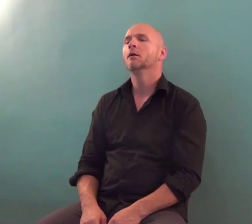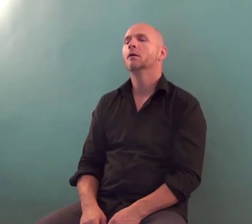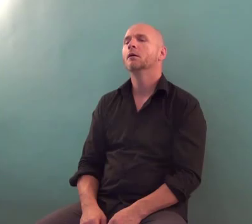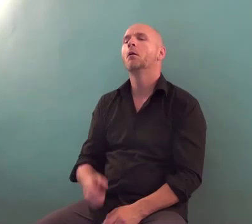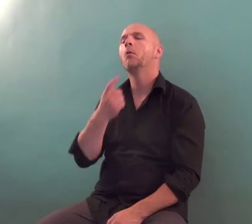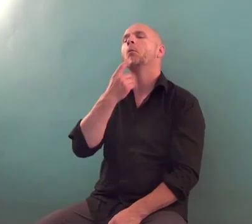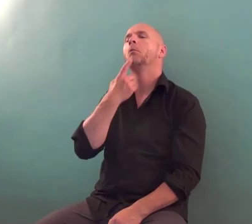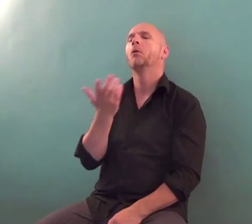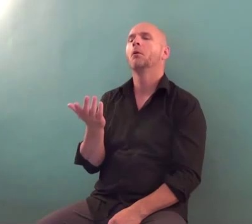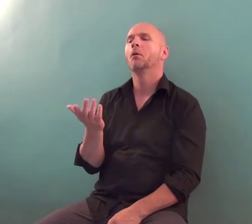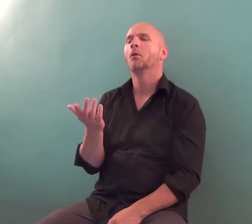Co to jest?